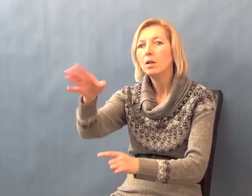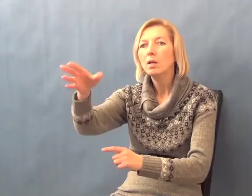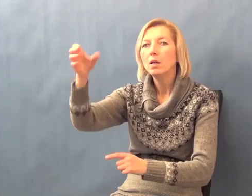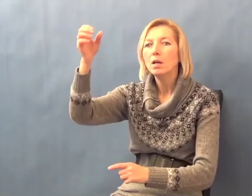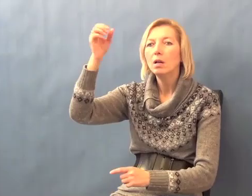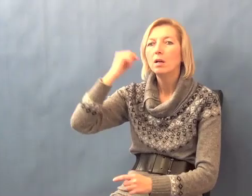Hej!